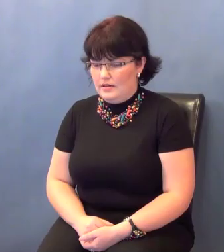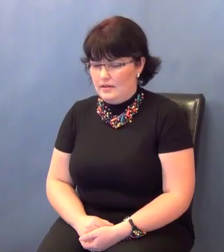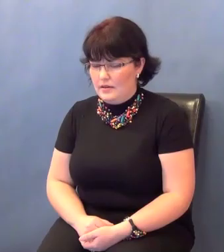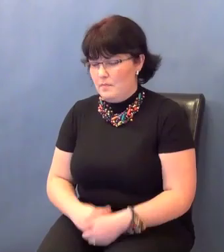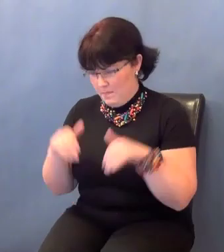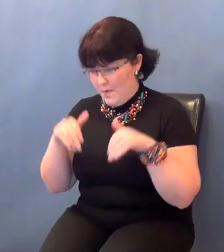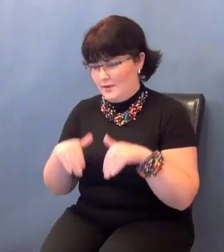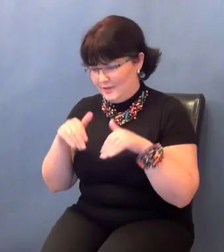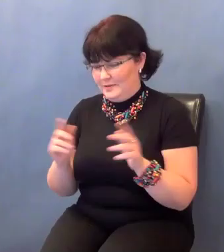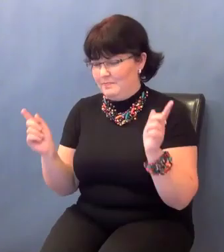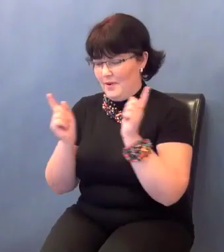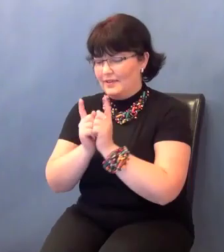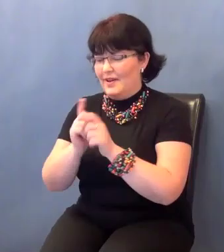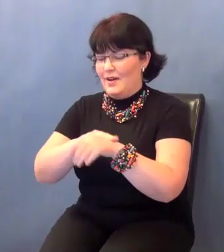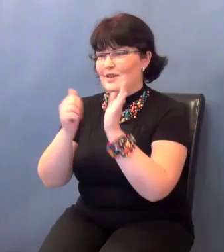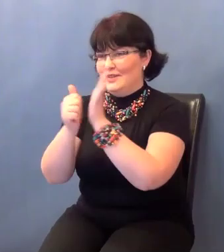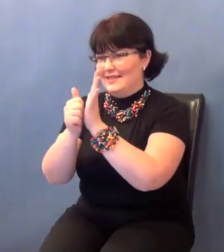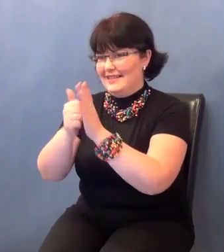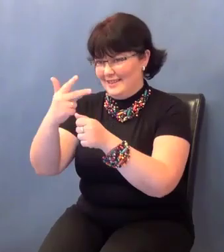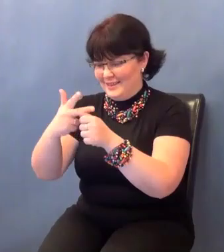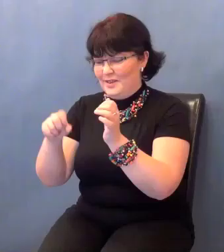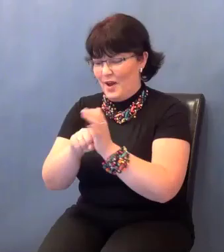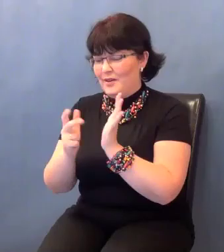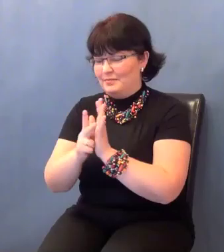Możemy spotkać o godzinie szesnastej trzydzieści do osiemnastej trzydzieści.